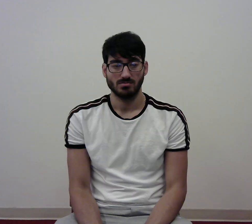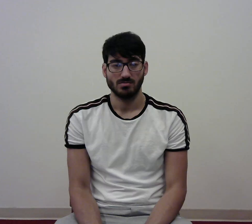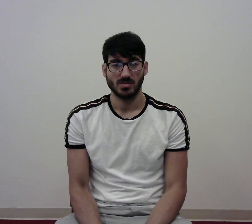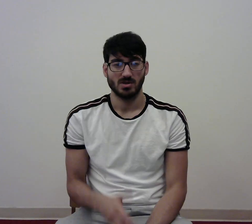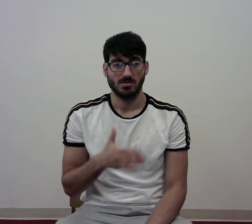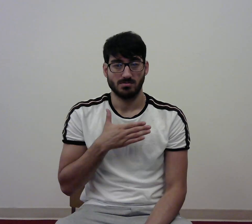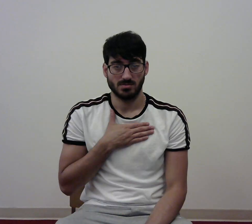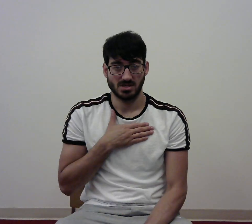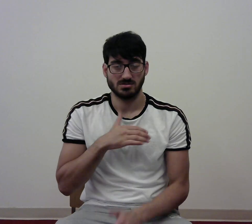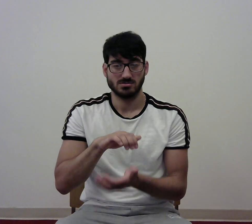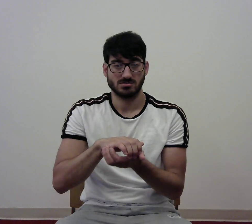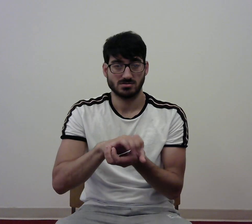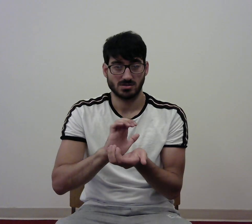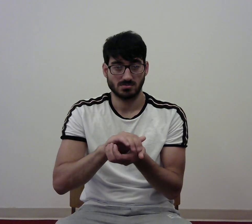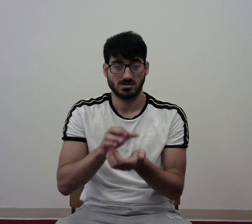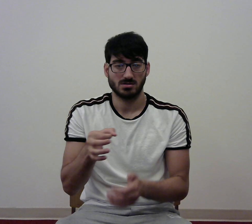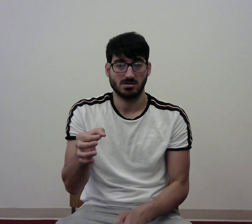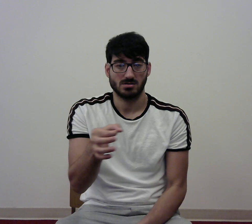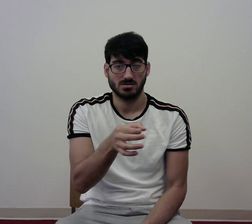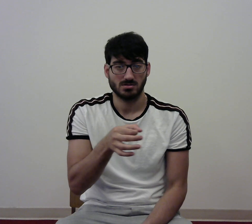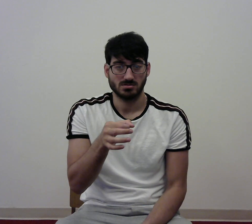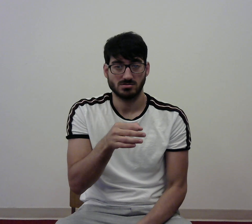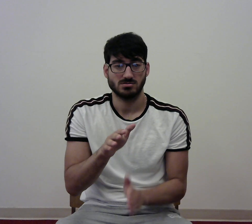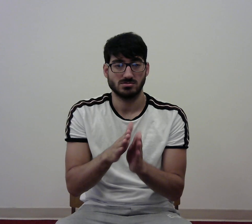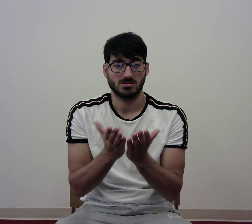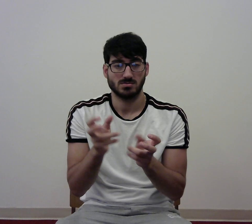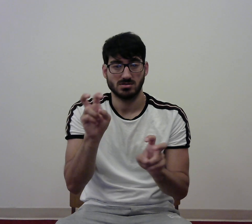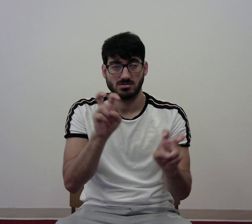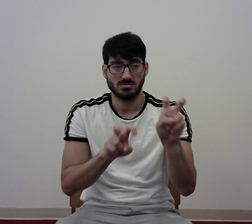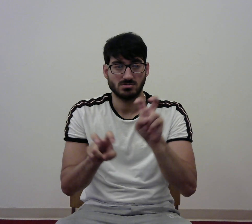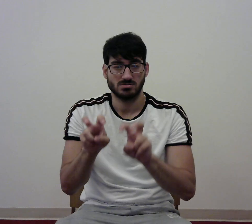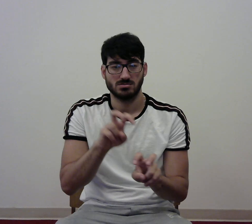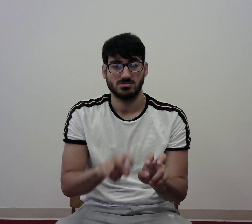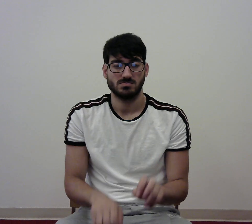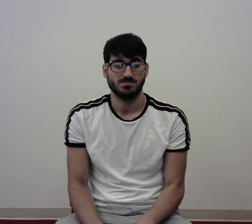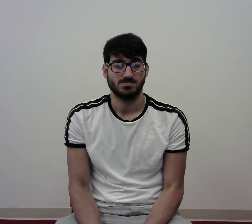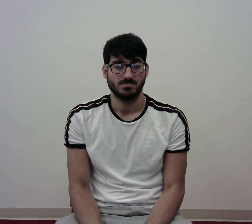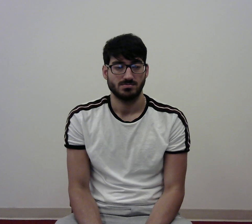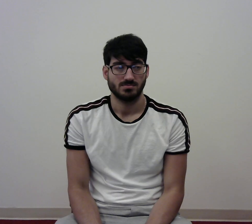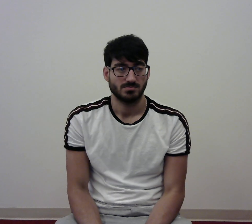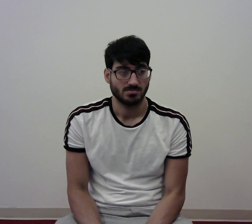Mən "Dəfinələr Adası" kitabını axtarıram